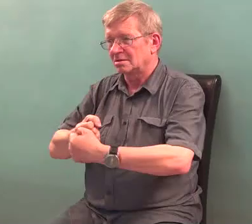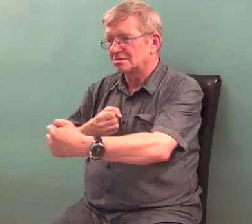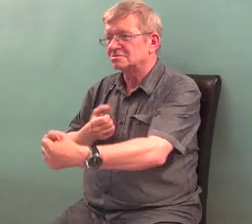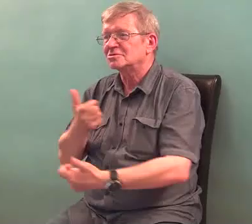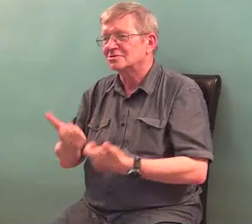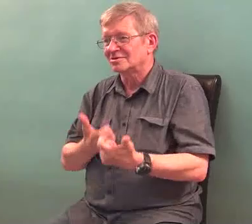Co zrobimy?